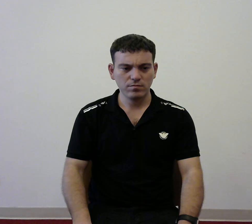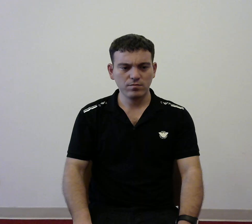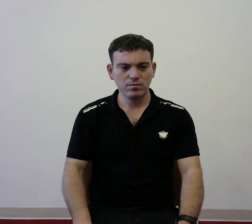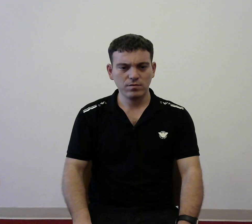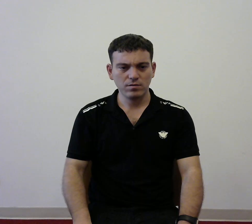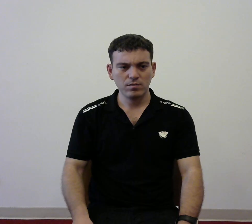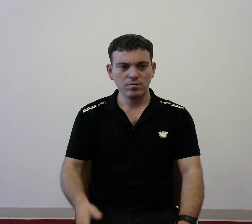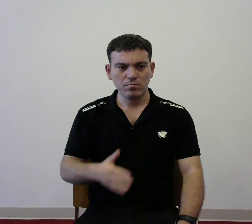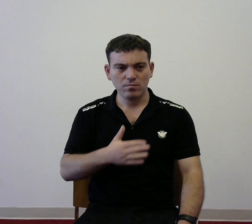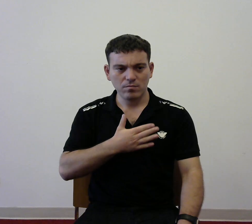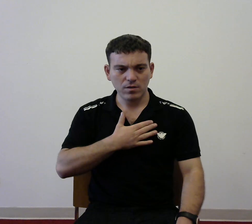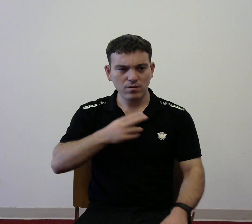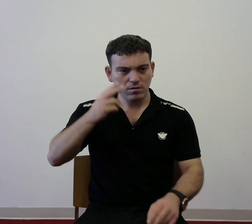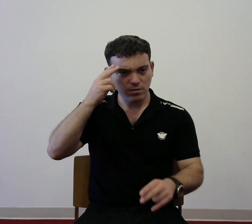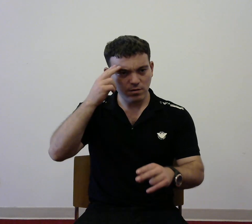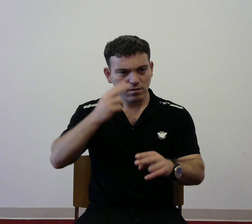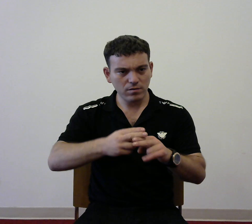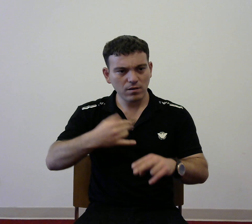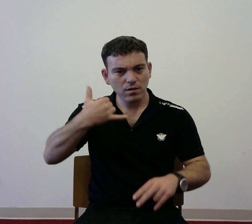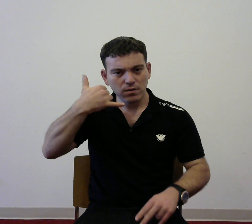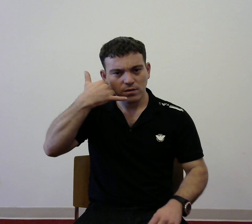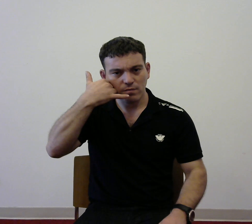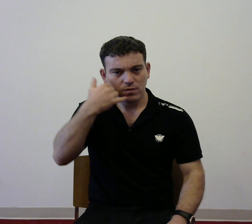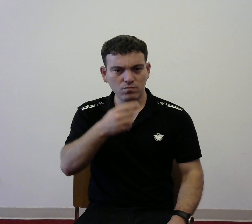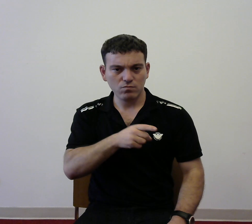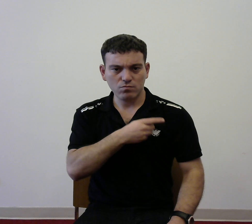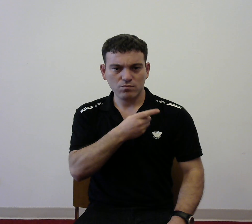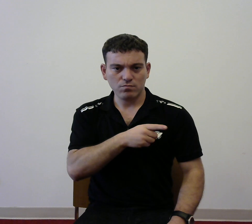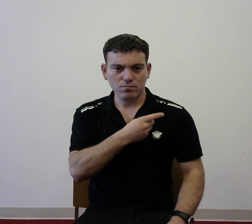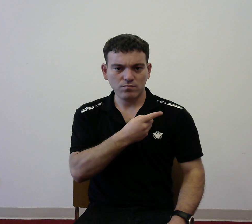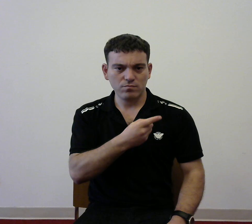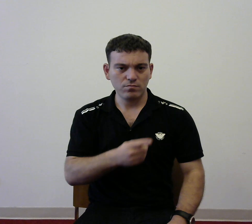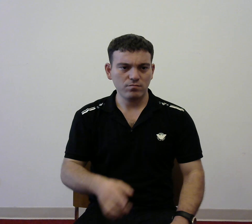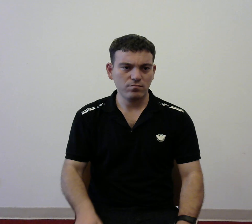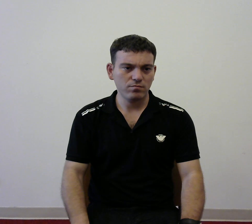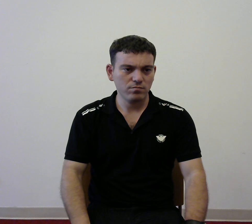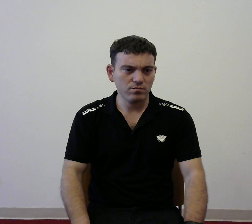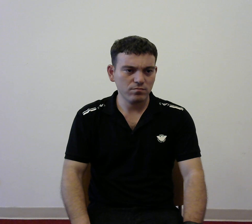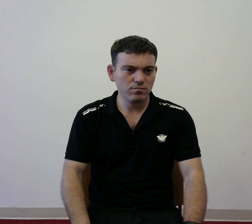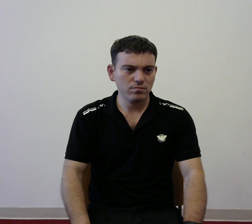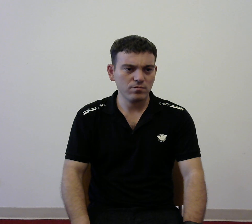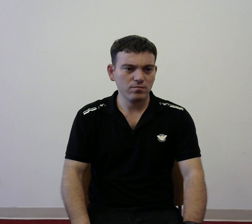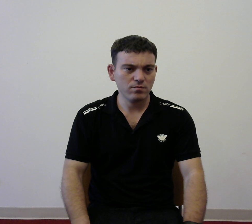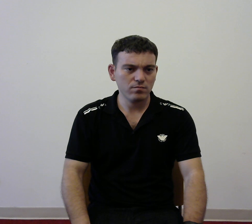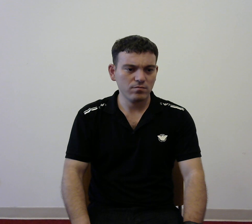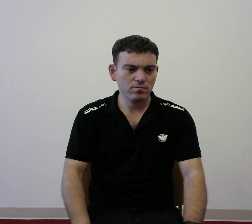Mənim qardaşım telefon ustasıdır